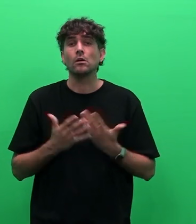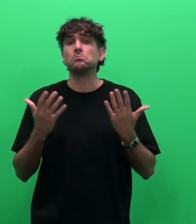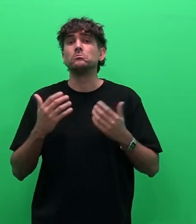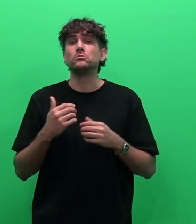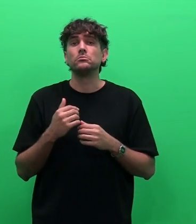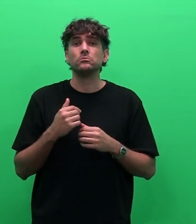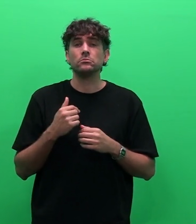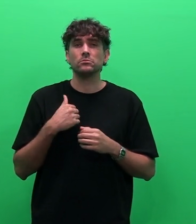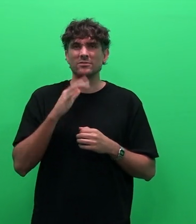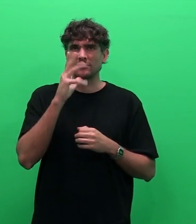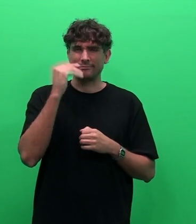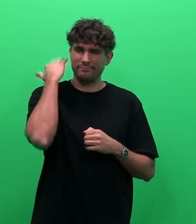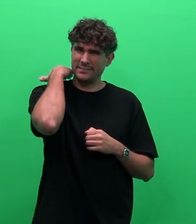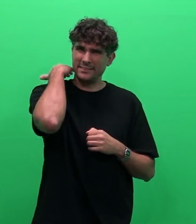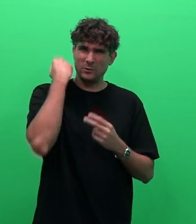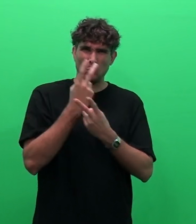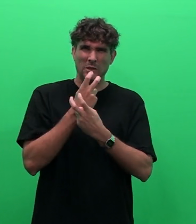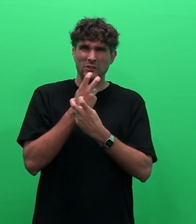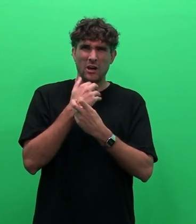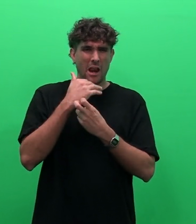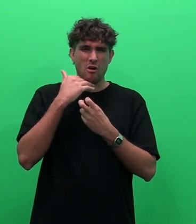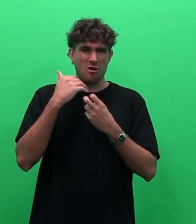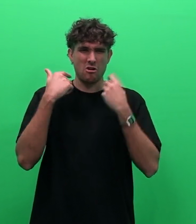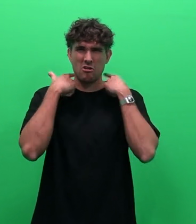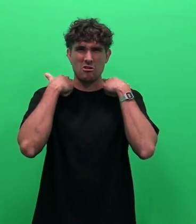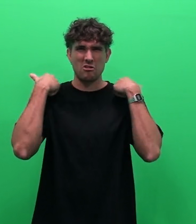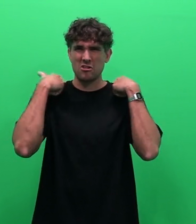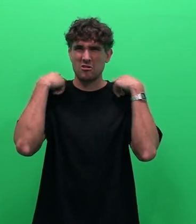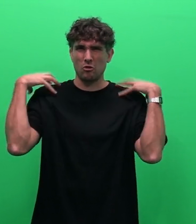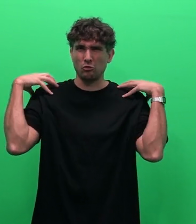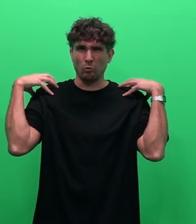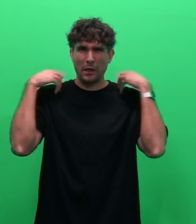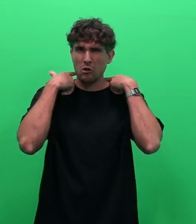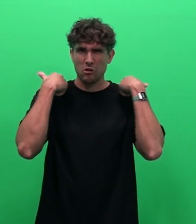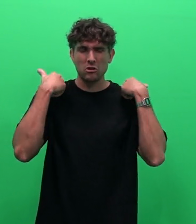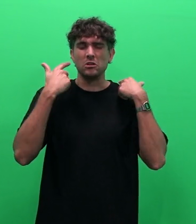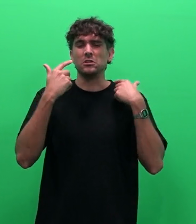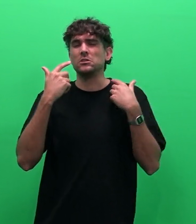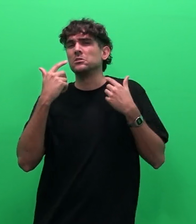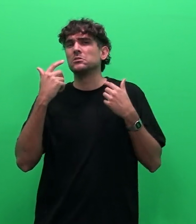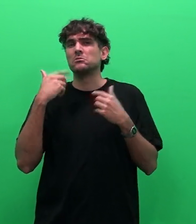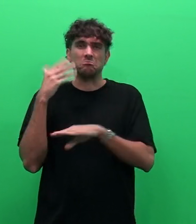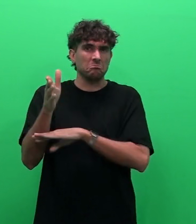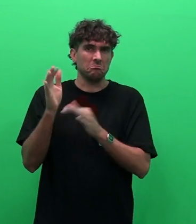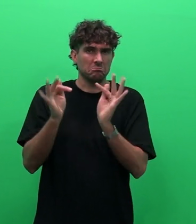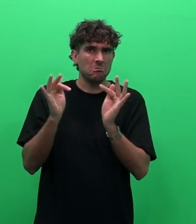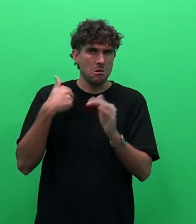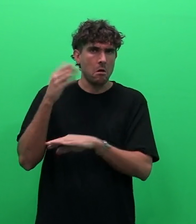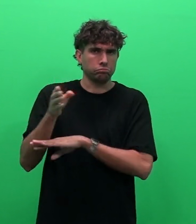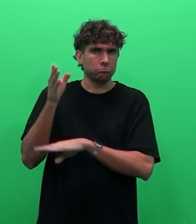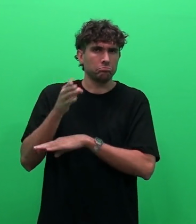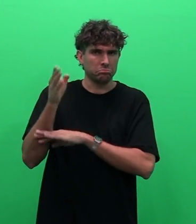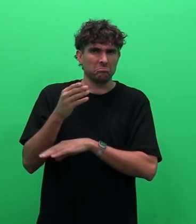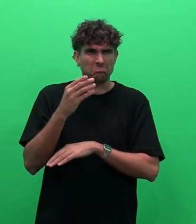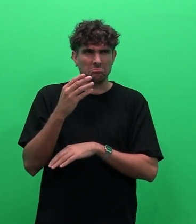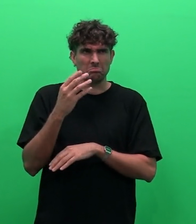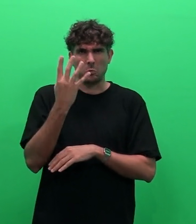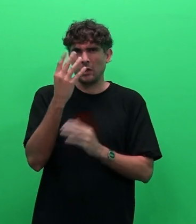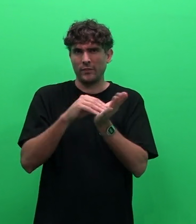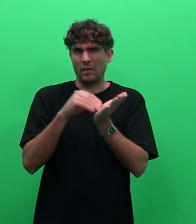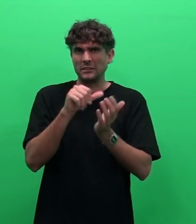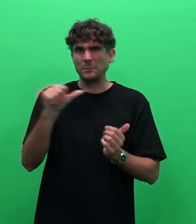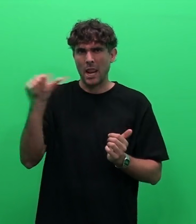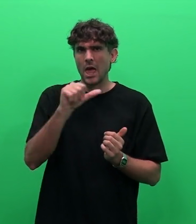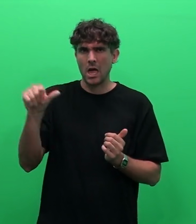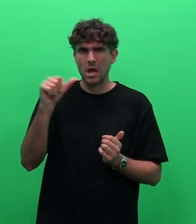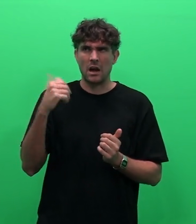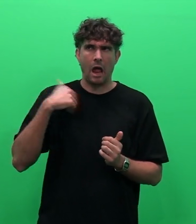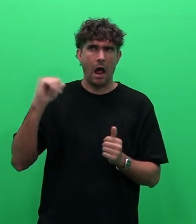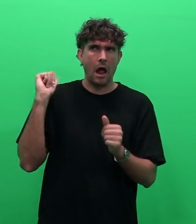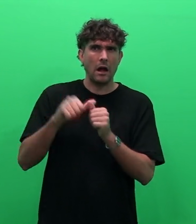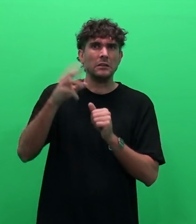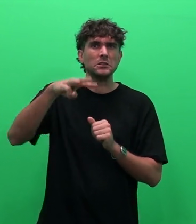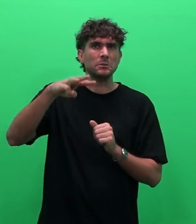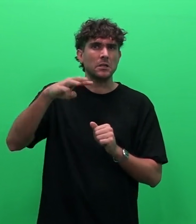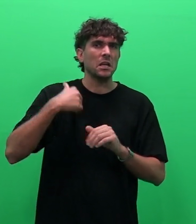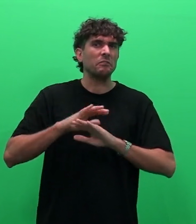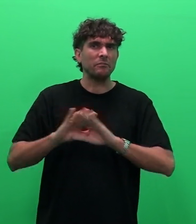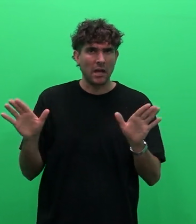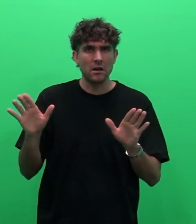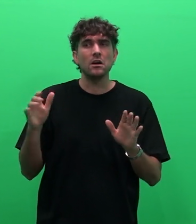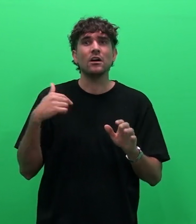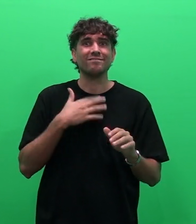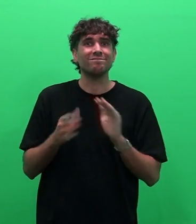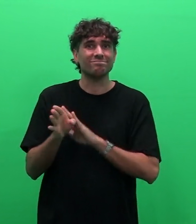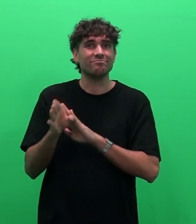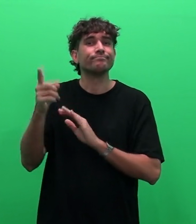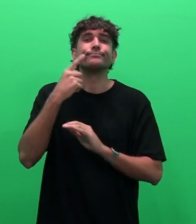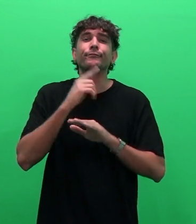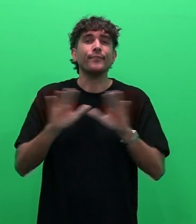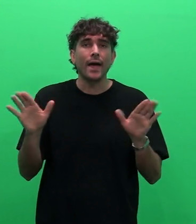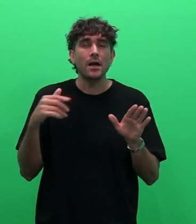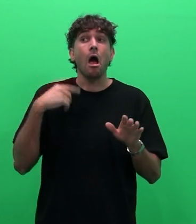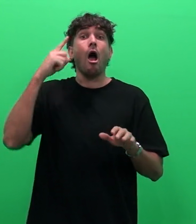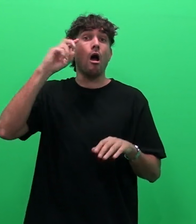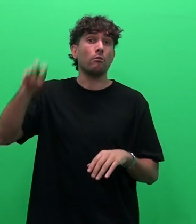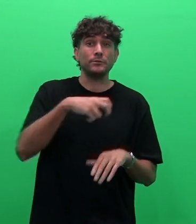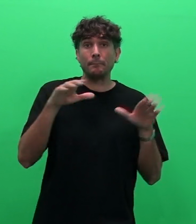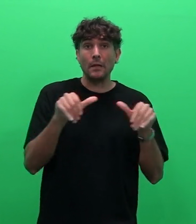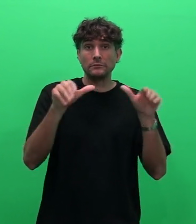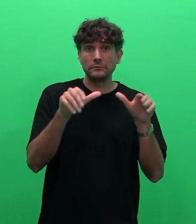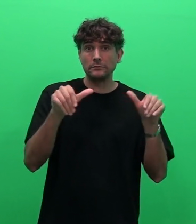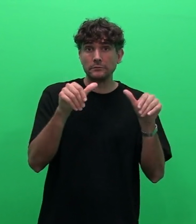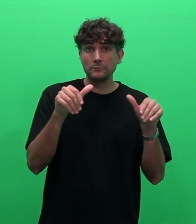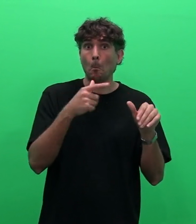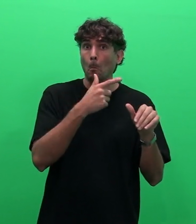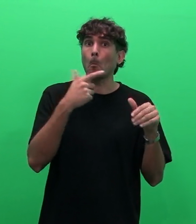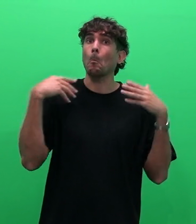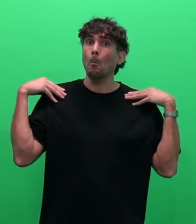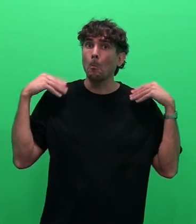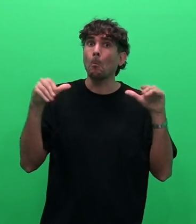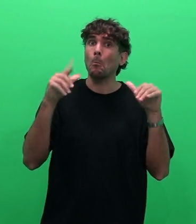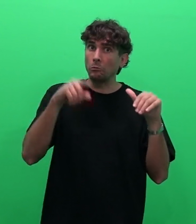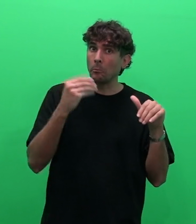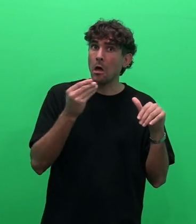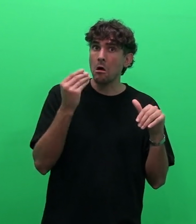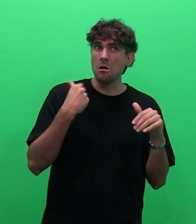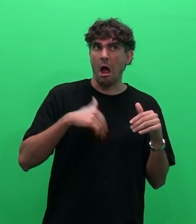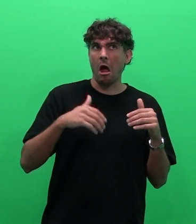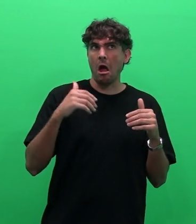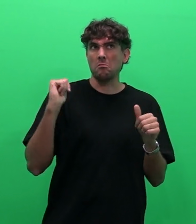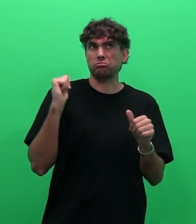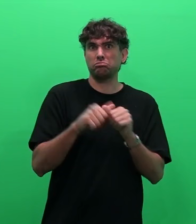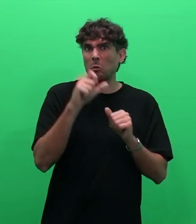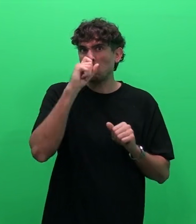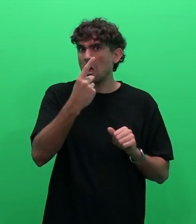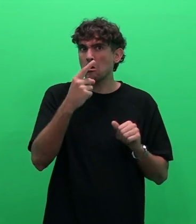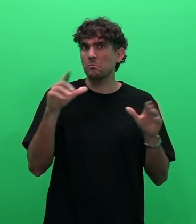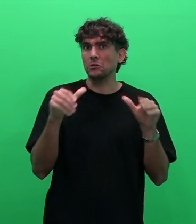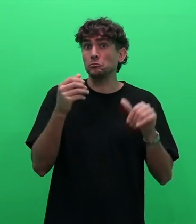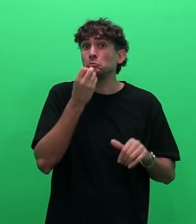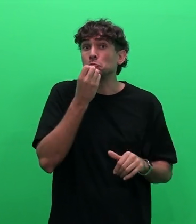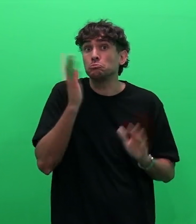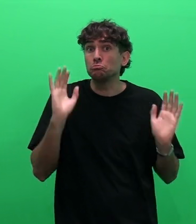Doncs em feien mal les espatlles, algun os que hi ha per aquesta zona de les espatlles. Vaig anar al fisioterapeuta quatre vegades, cada setmana, durant tres mesos, però ja vaig acabar el tractament. Jo volia seguir, però em va dir que ja havia acabat i vaig pensar que potser podia anar a un altre lloc perquè em fessin massatges. I m'ha anat bé. Ja fa un any que hi vaig i sento que estic millor, no tinc cap problema.